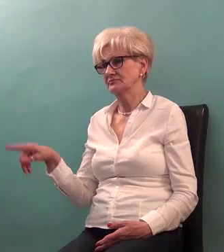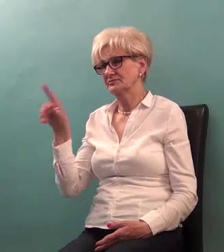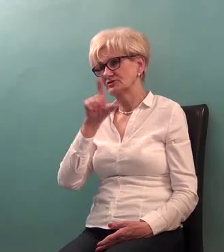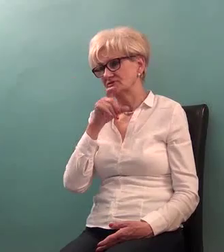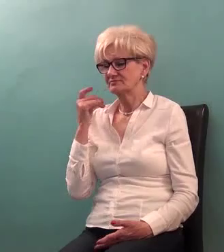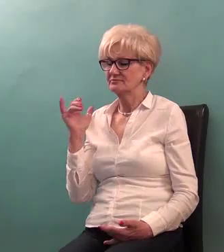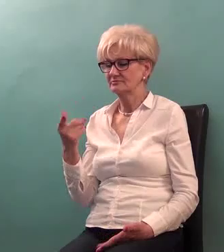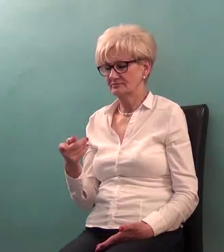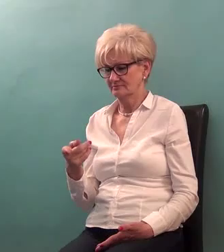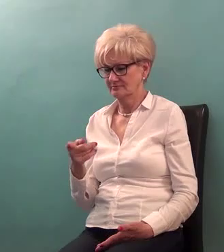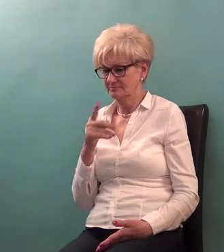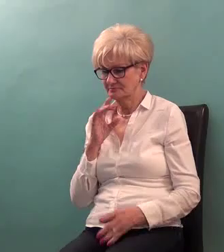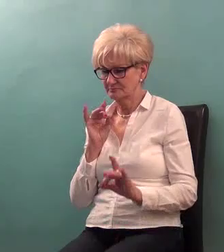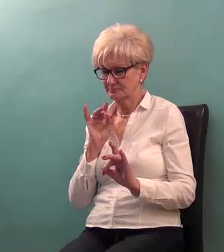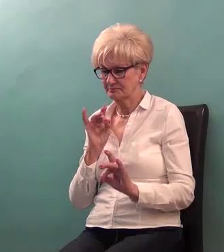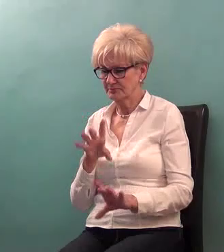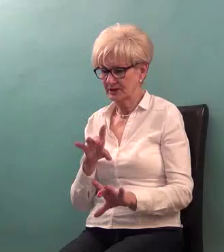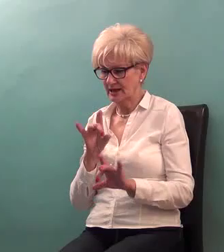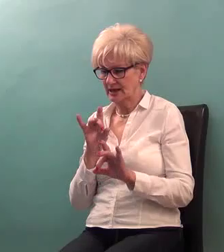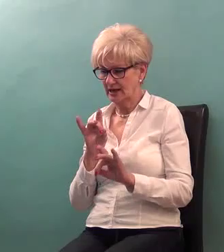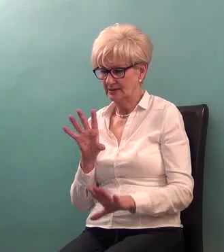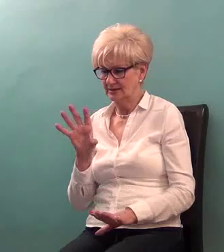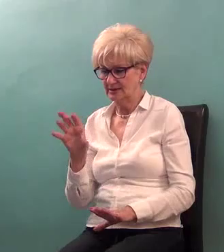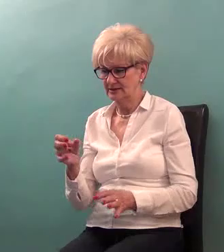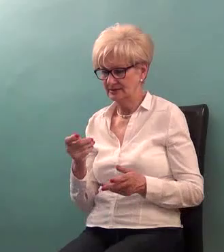Okrągły, czerwony znak można skojarzyć z bieganiem.